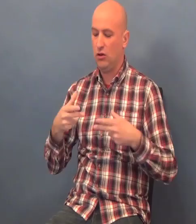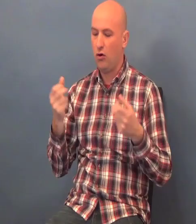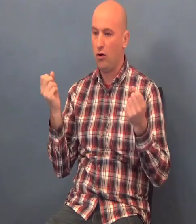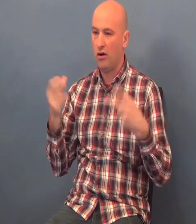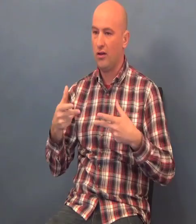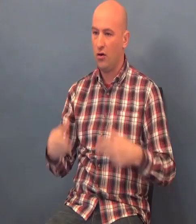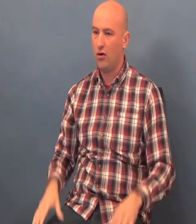Do kina.